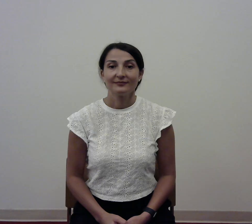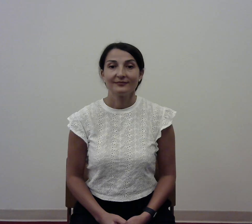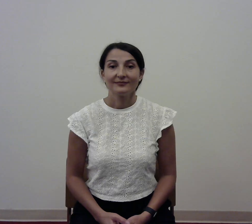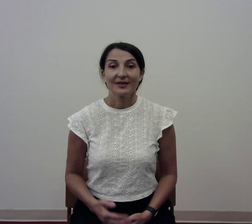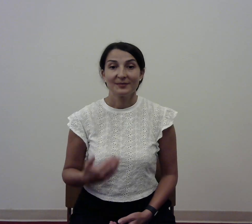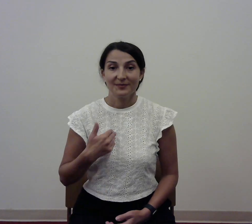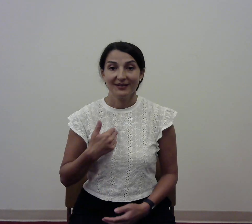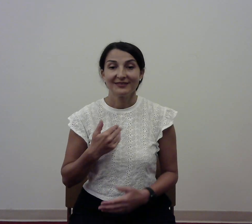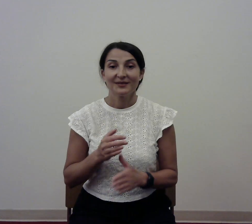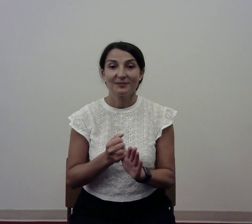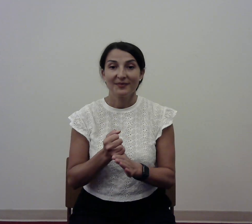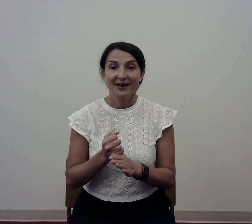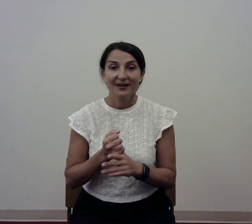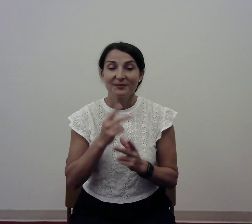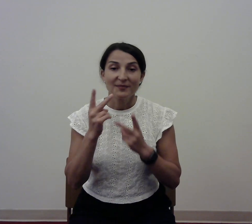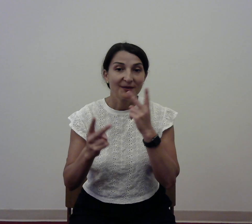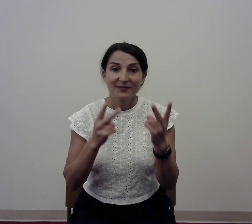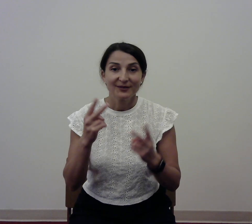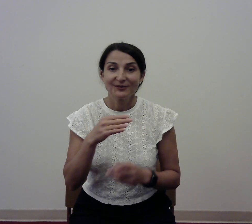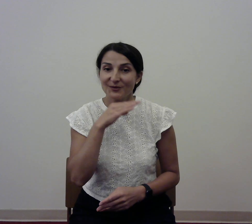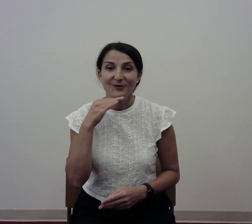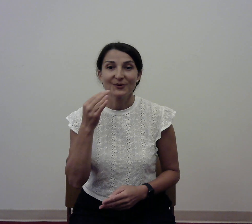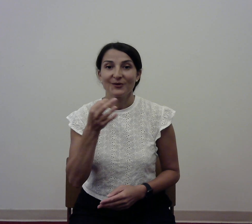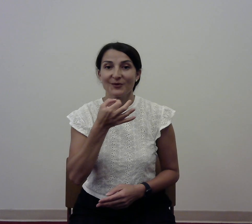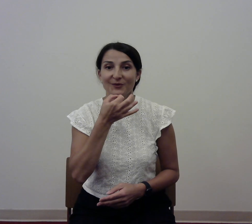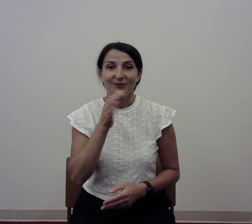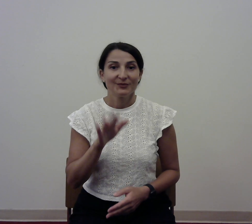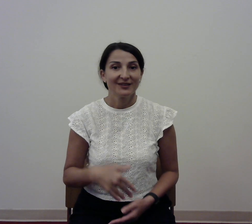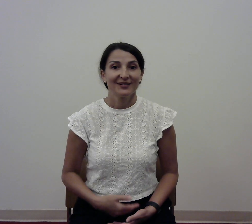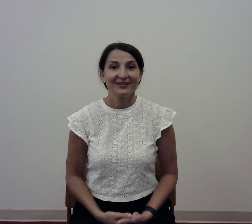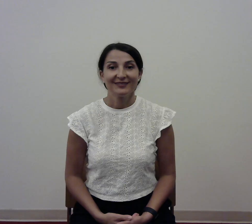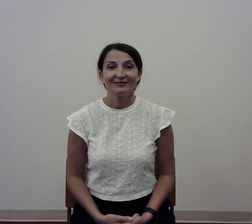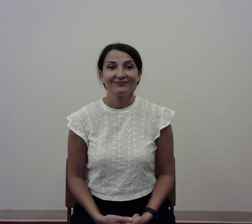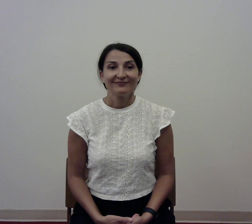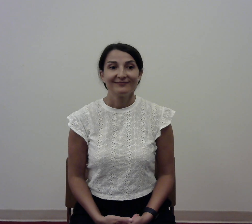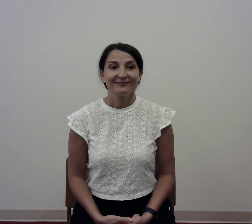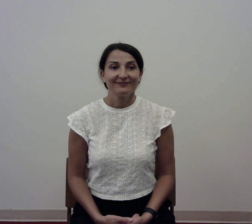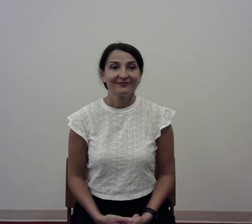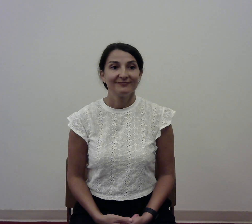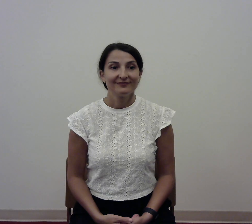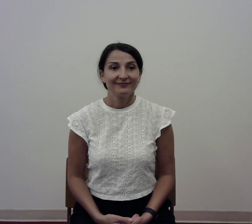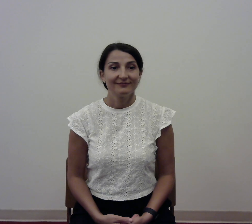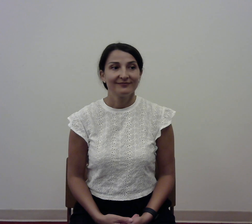Mənim balıqlara baxmaqdan çox xoşum gəlir